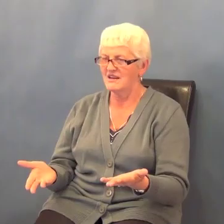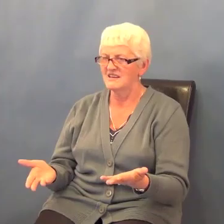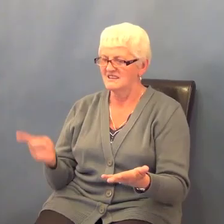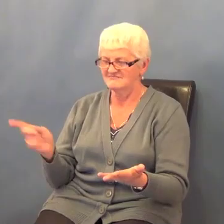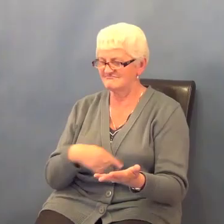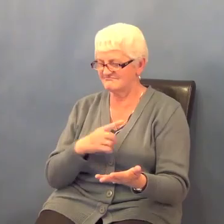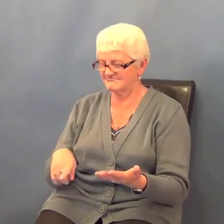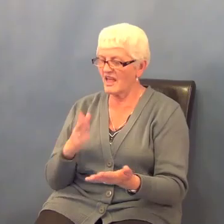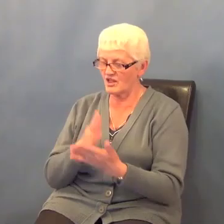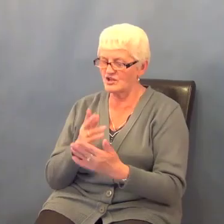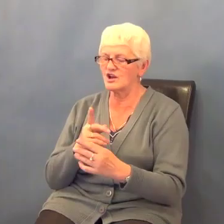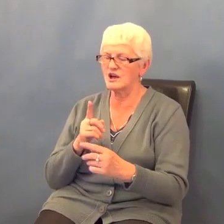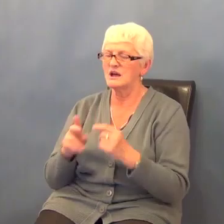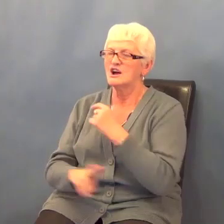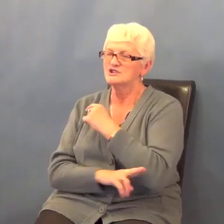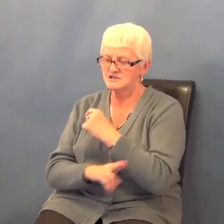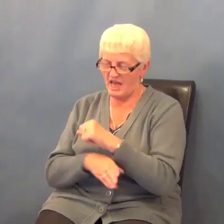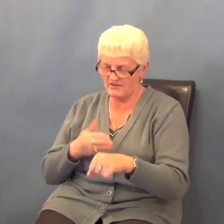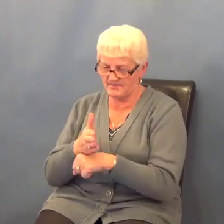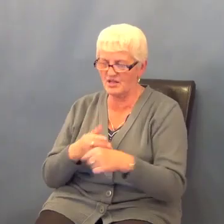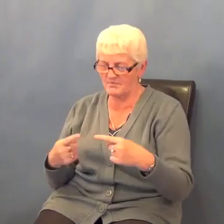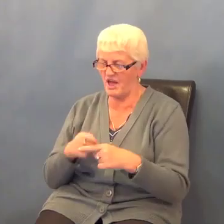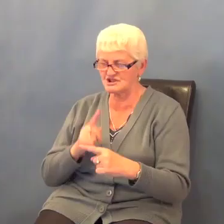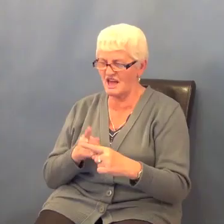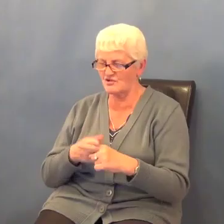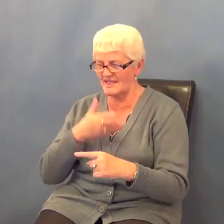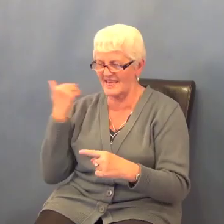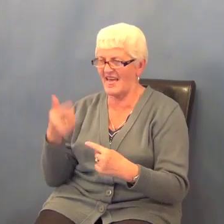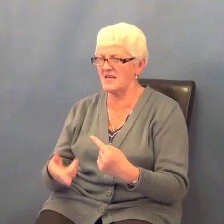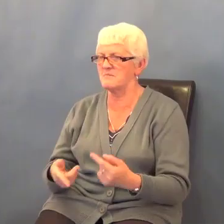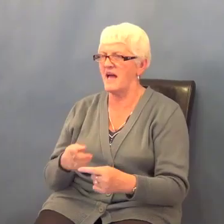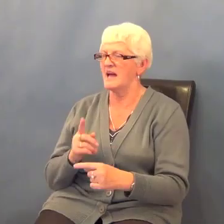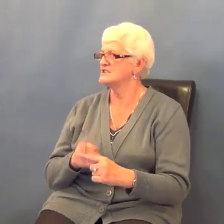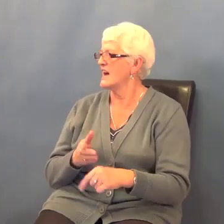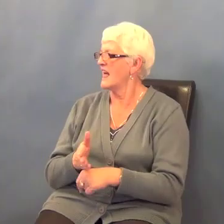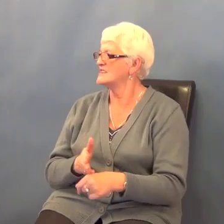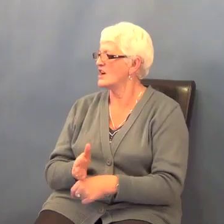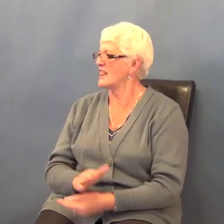Zlikwidowane, pasuje do drewna, ale do metalu nie pasuje, nie ma czegoś takiego.